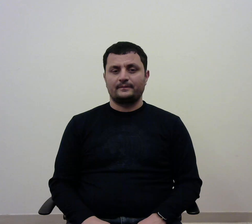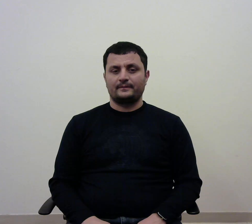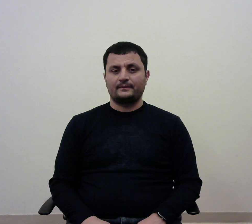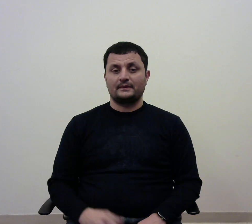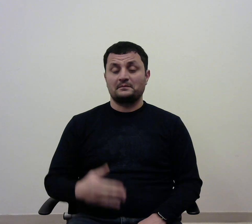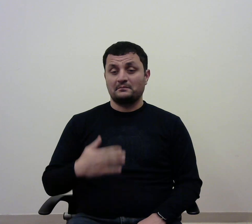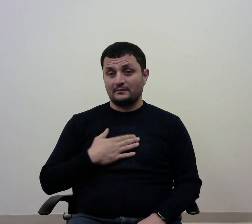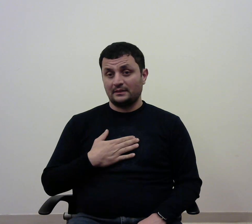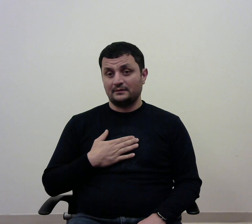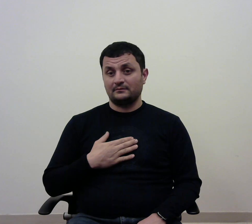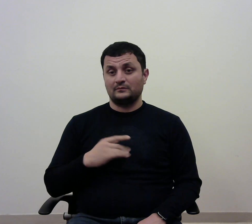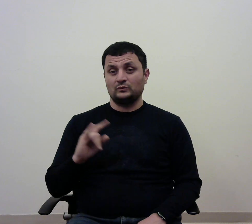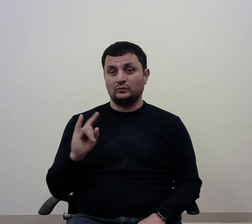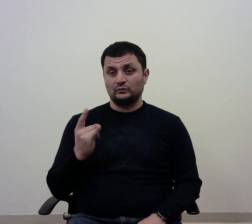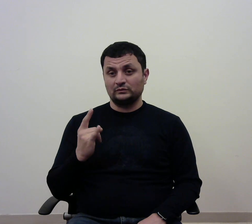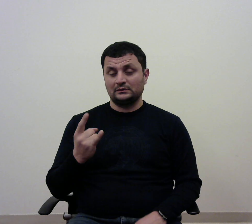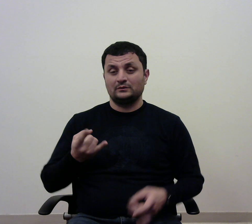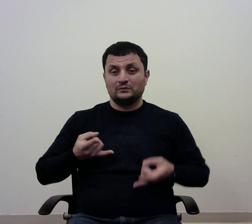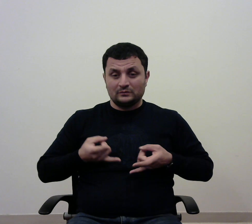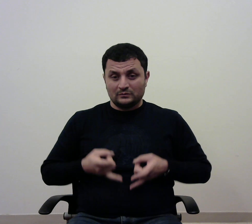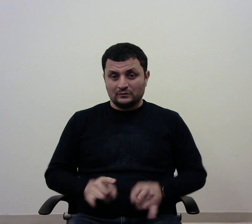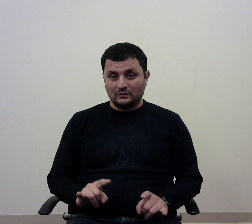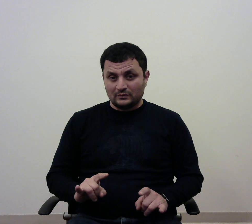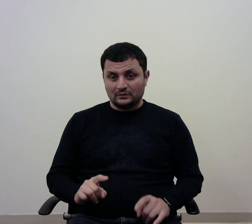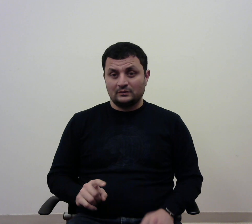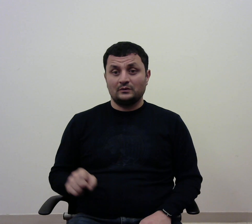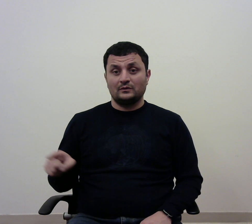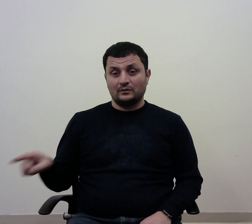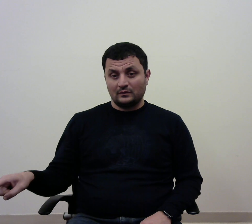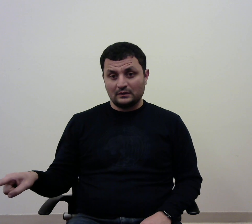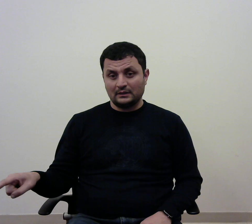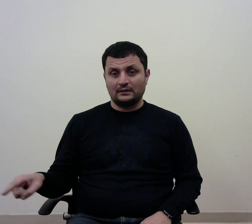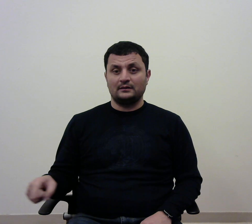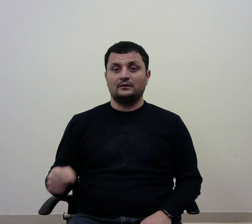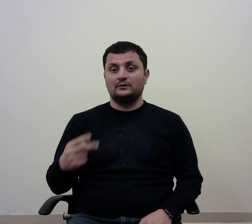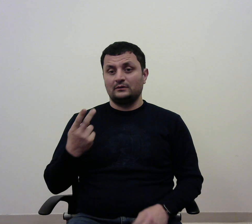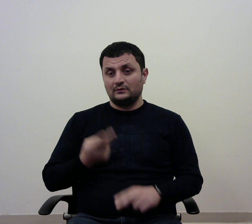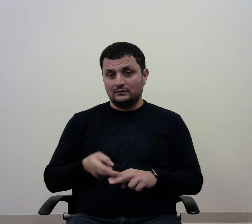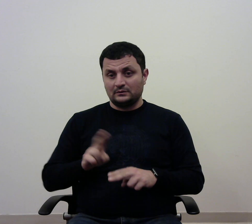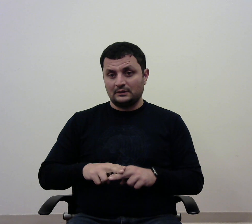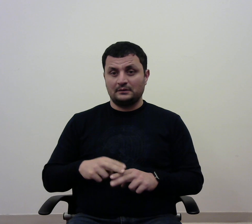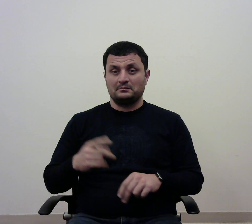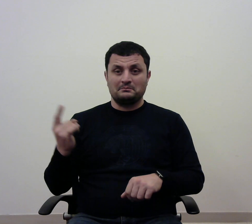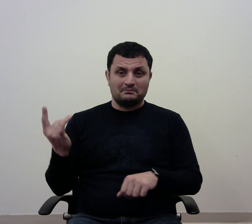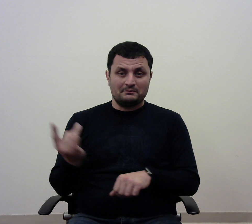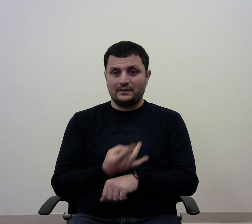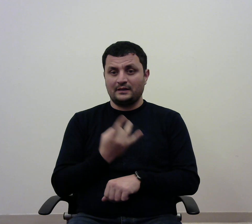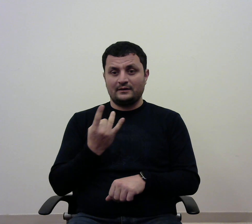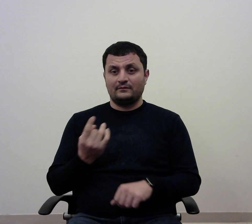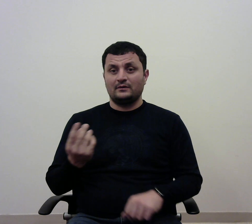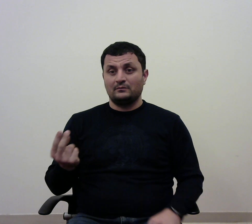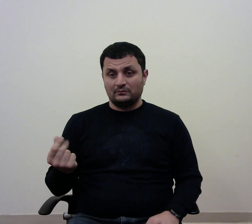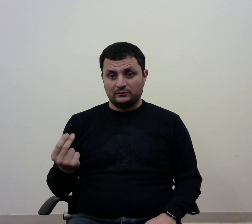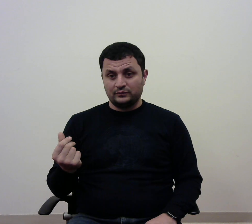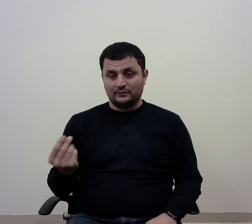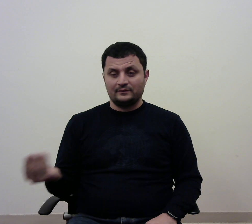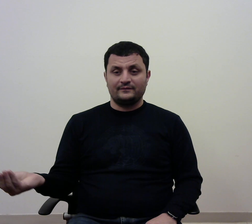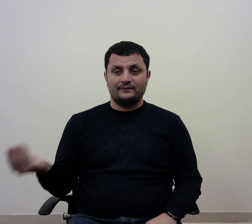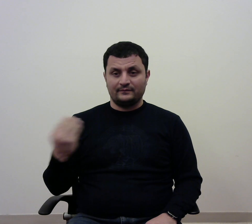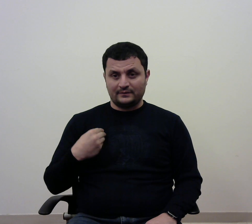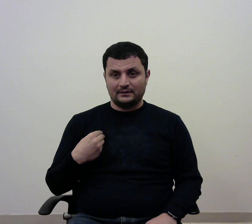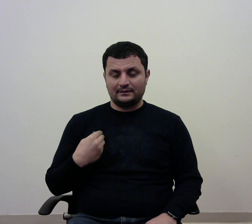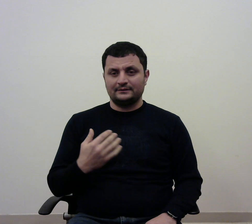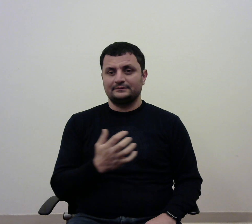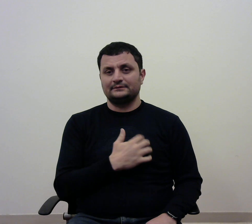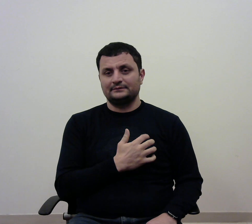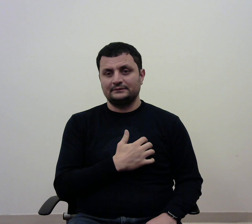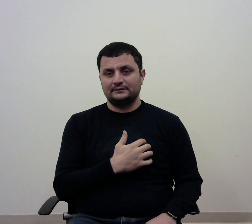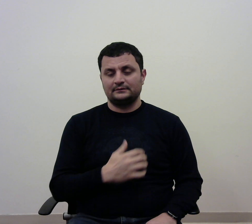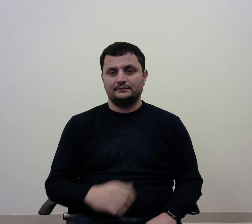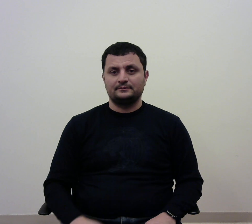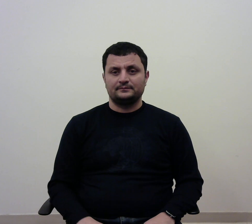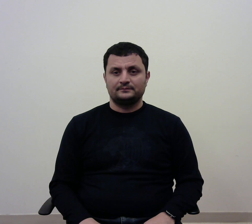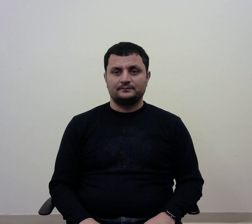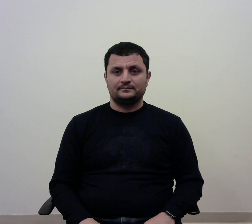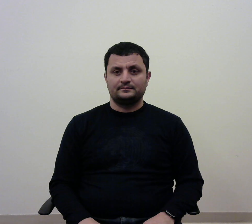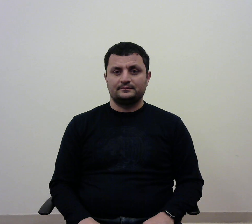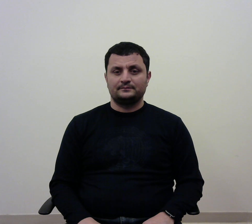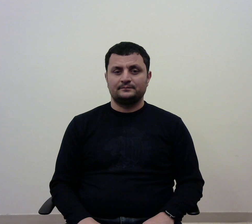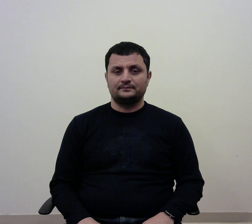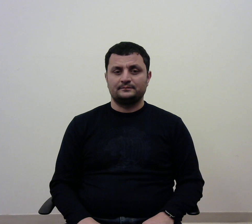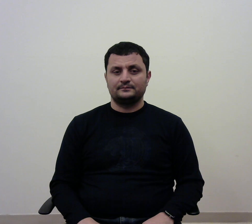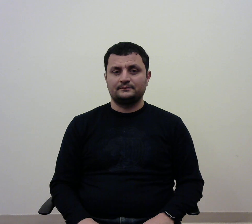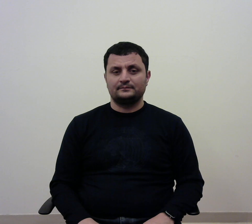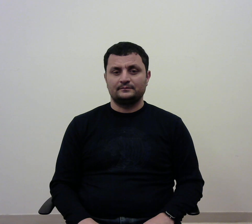Mənim uşağım anadan olub, ona görə birdəfəlik müavinət almaq istəyirəm